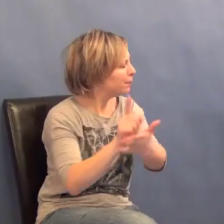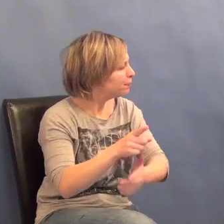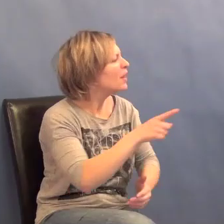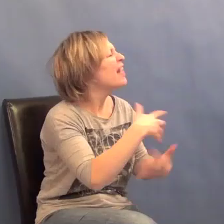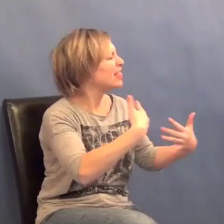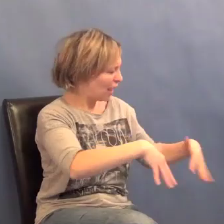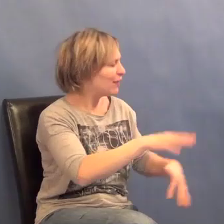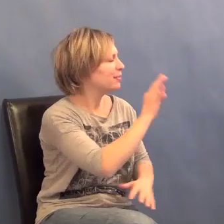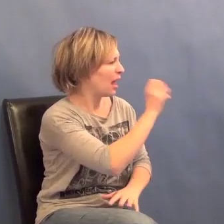Nerwowa, tak.